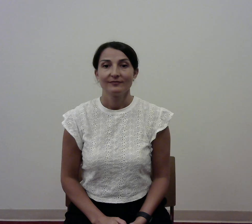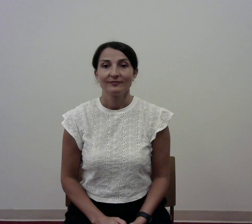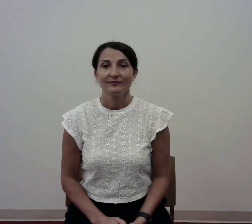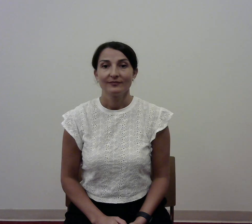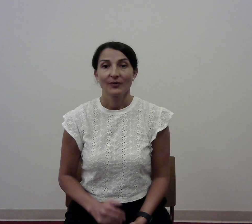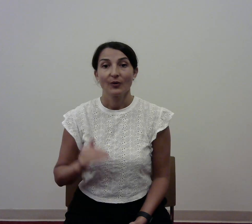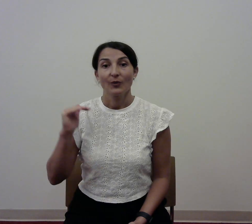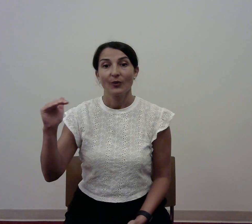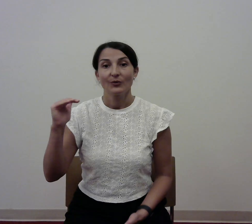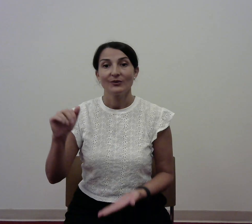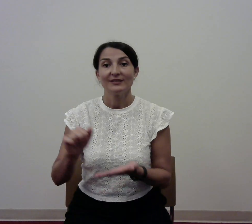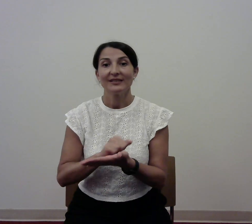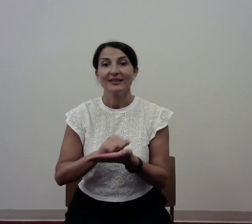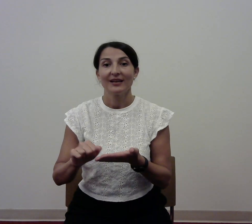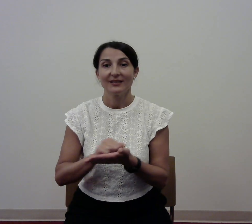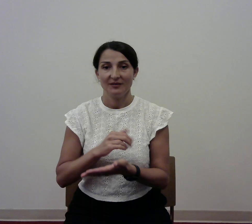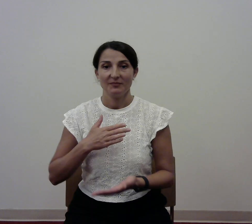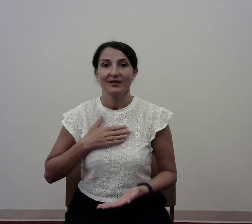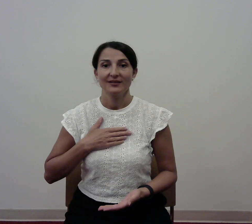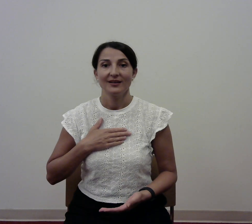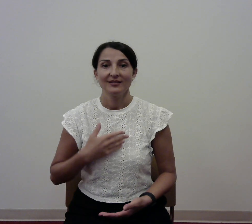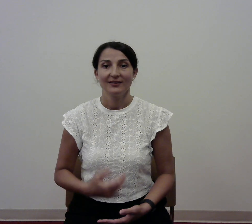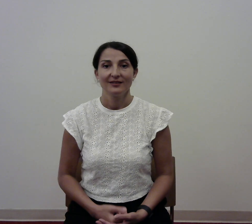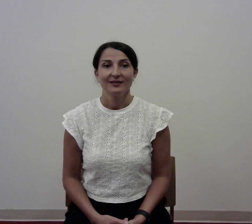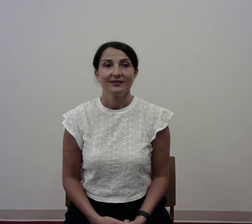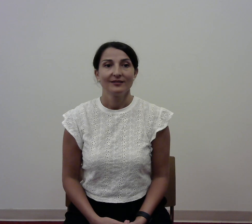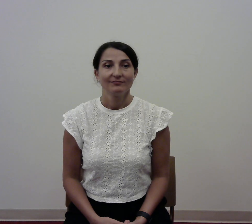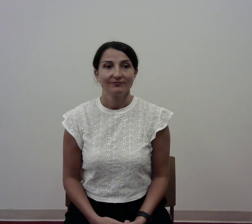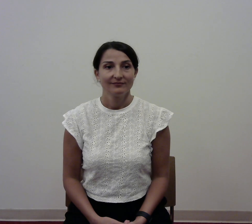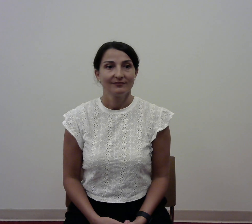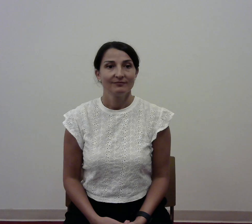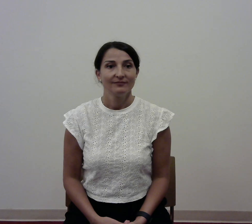Onun sənədləri məndədir